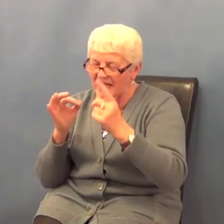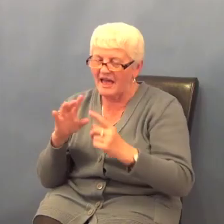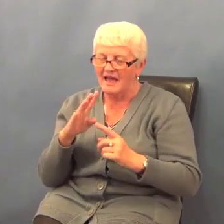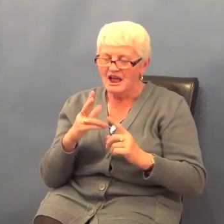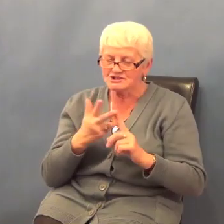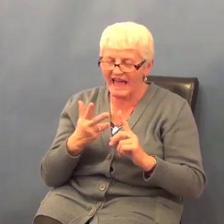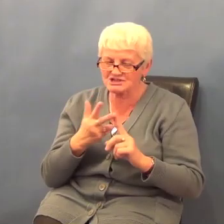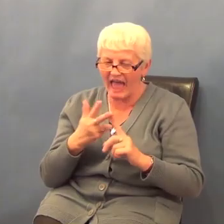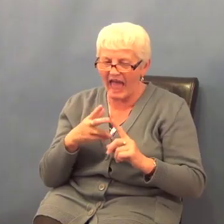Na trzecim...